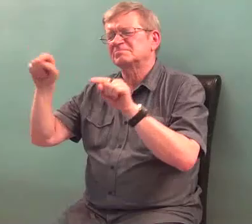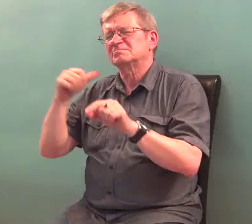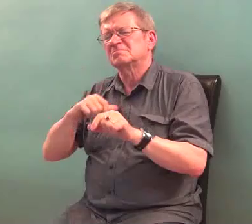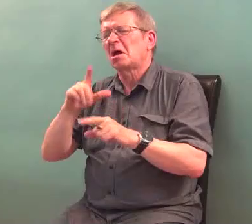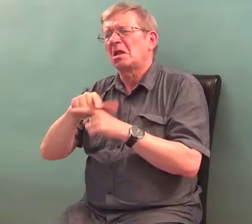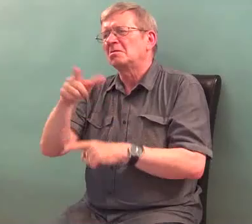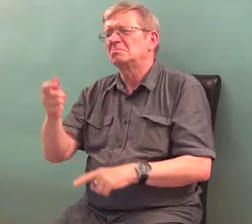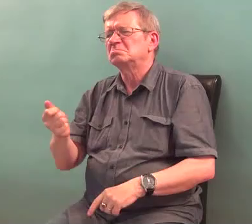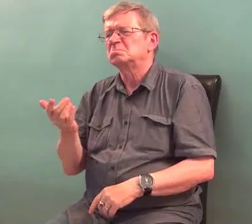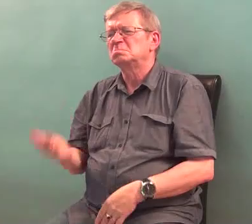Ale chcą dużo pieniędzy.